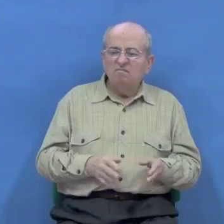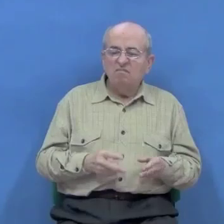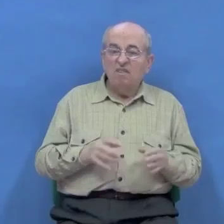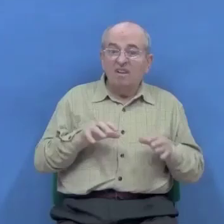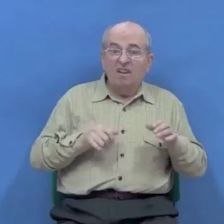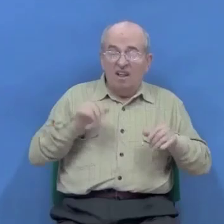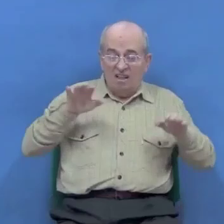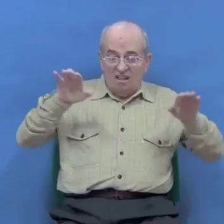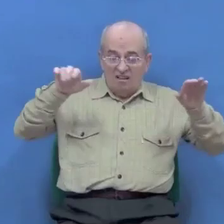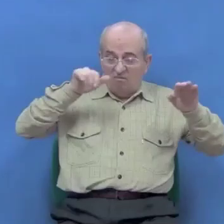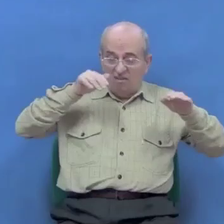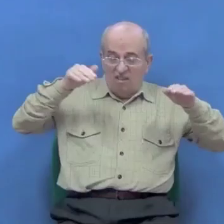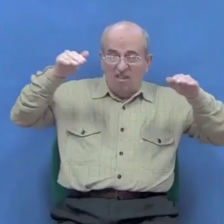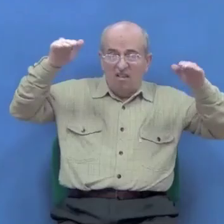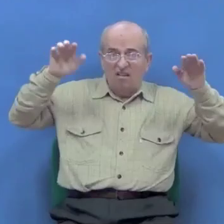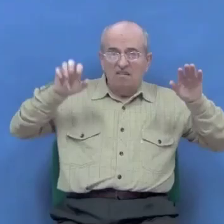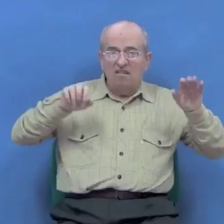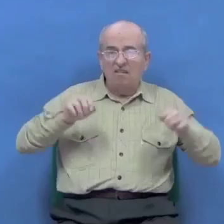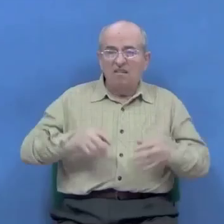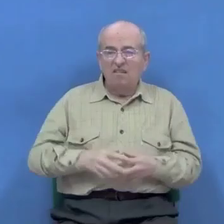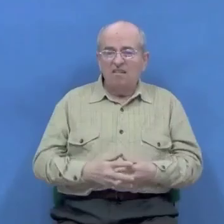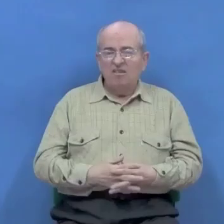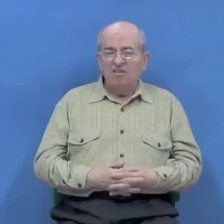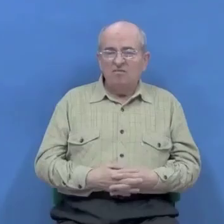Nie potrafi się wspiąć na wysoki brzeg.